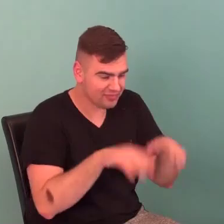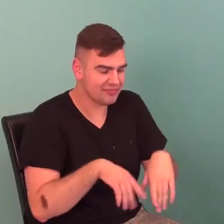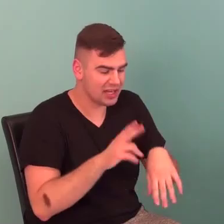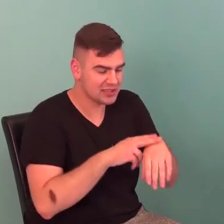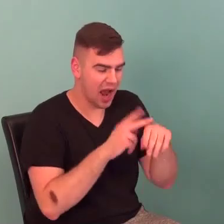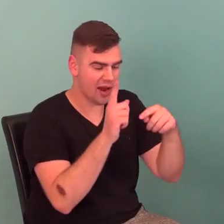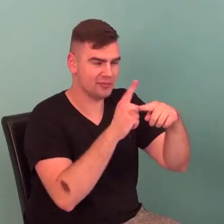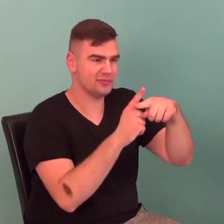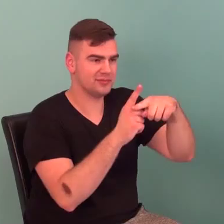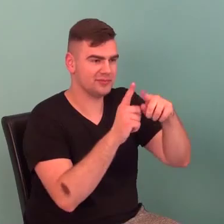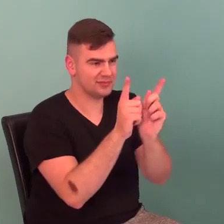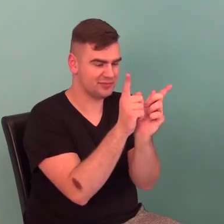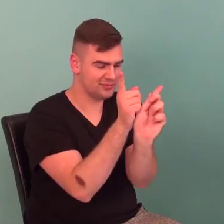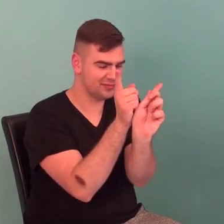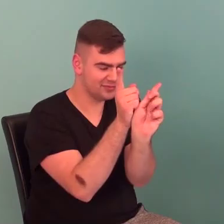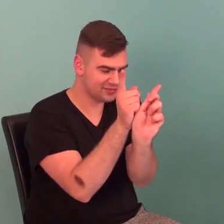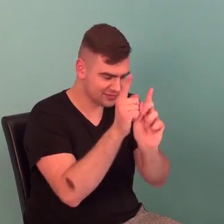Są strzałki na zegarze.